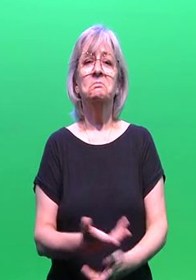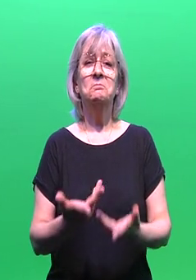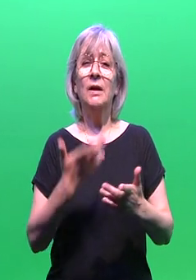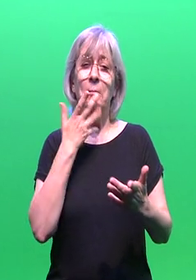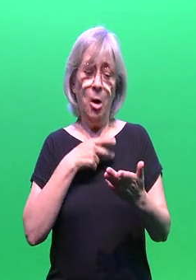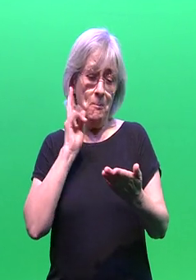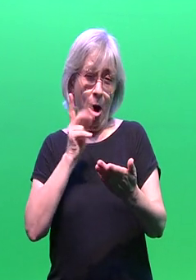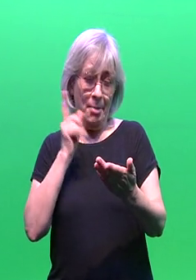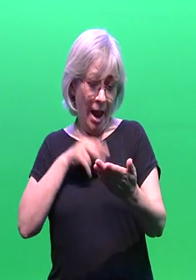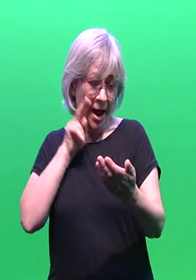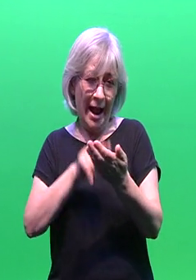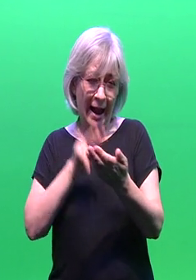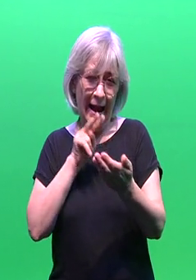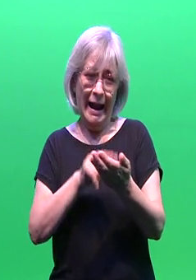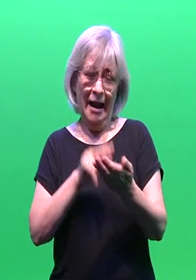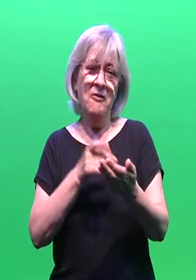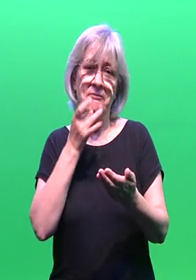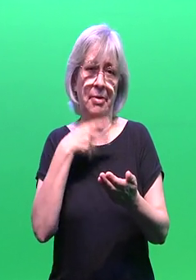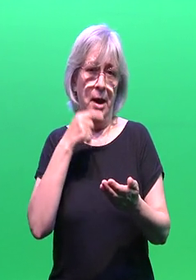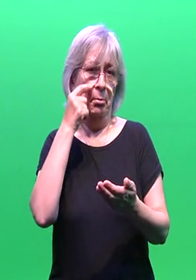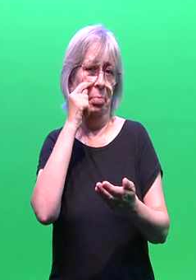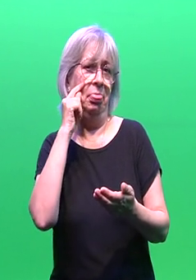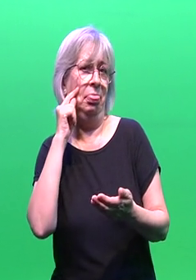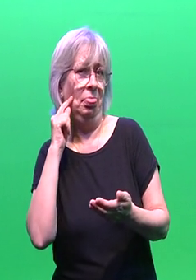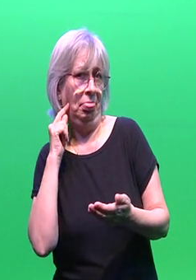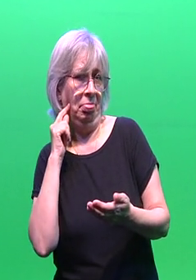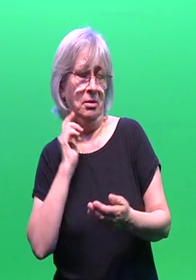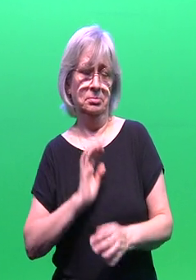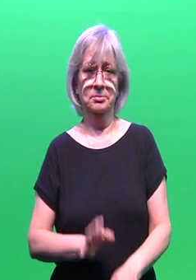Si miro molt el mòbil, és fàcil que em plorin els ulls.